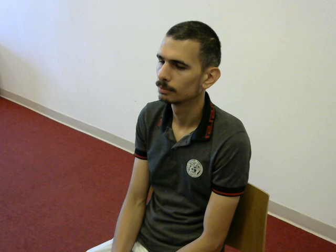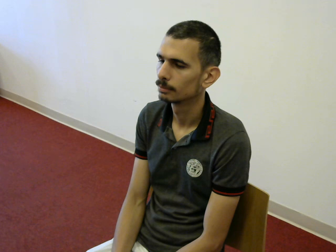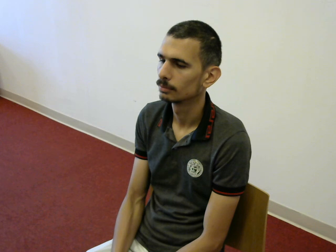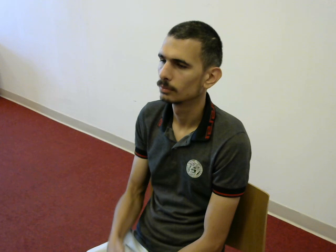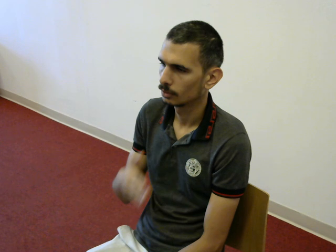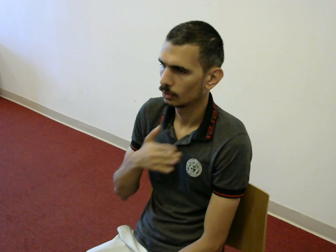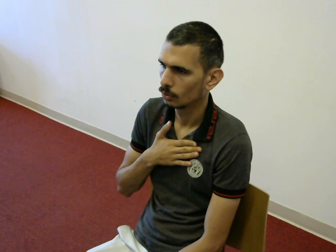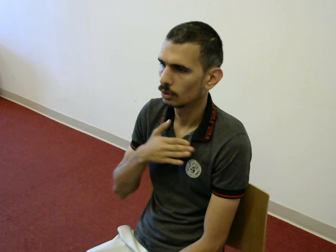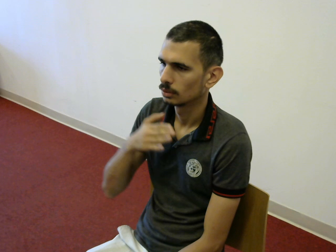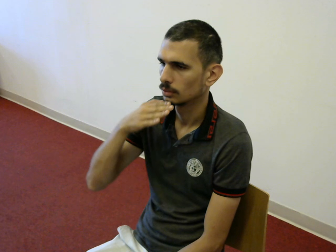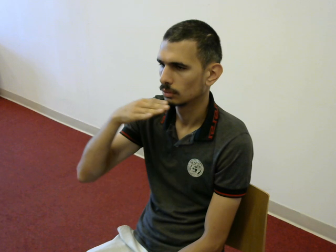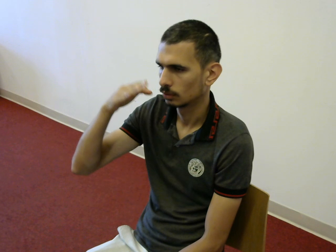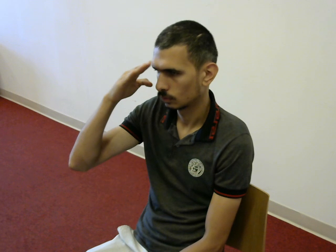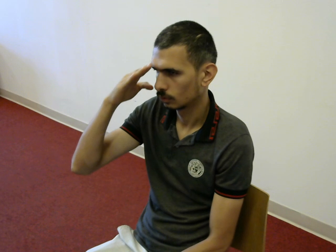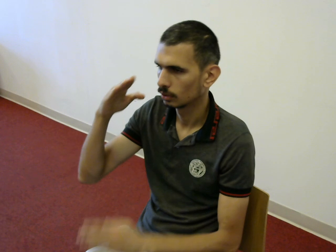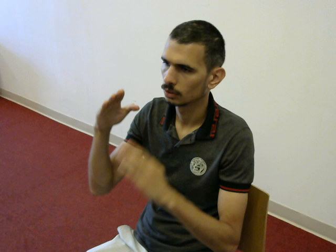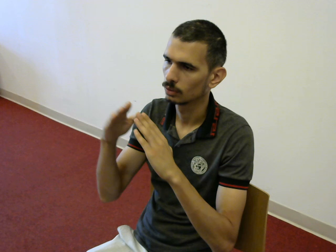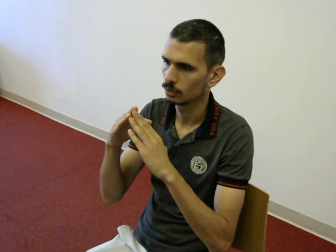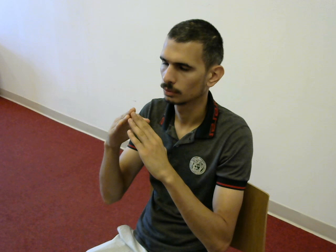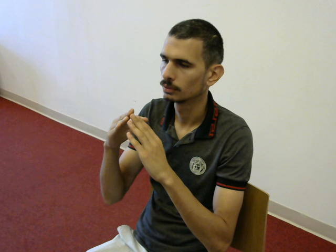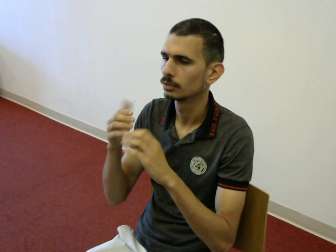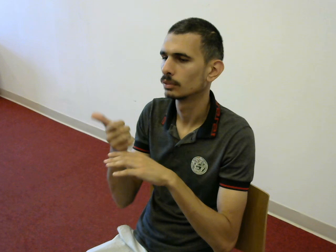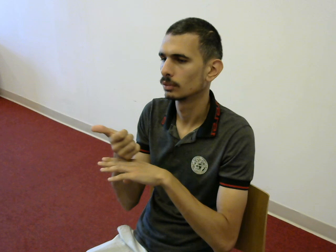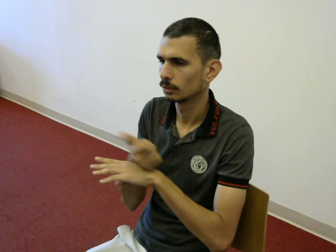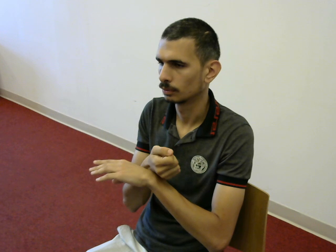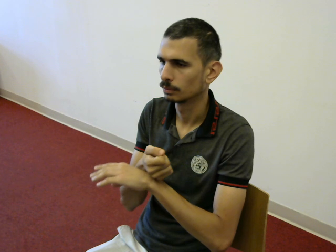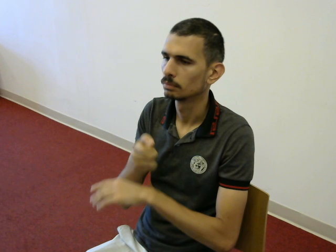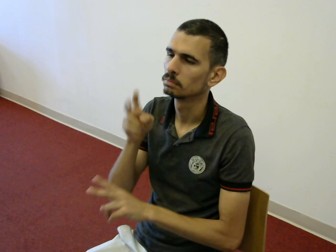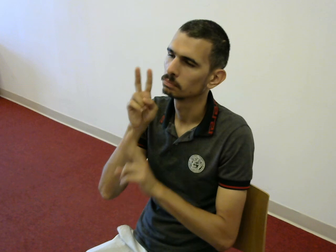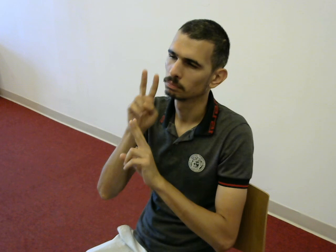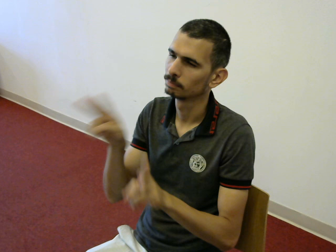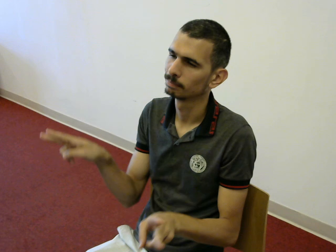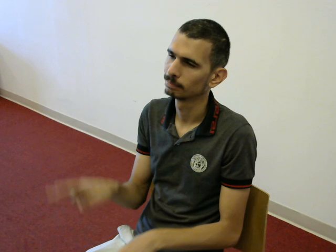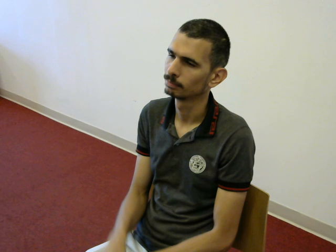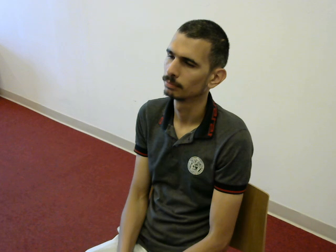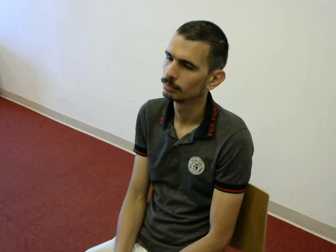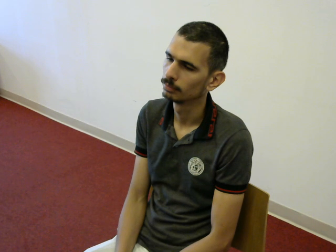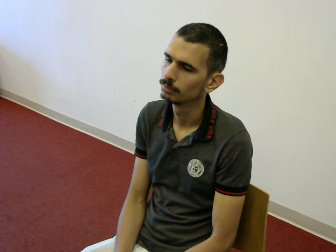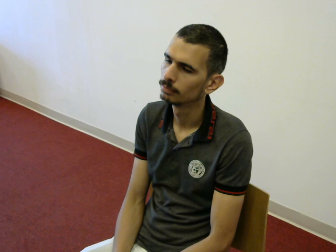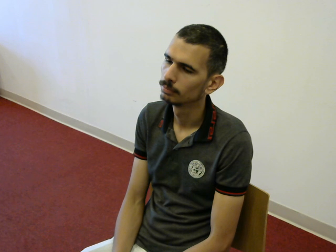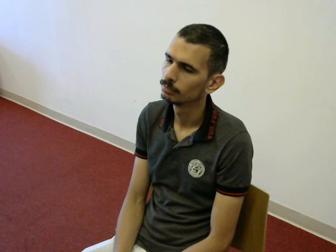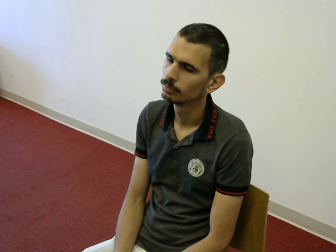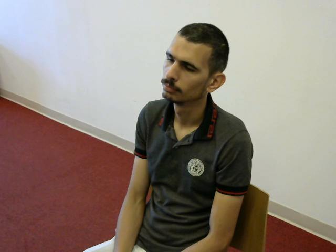Mənim atam evdən çıxa bilmir